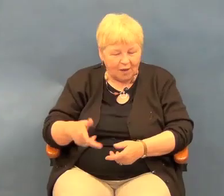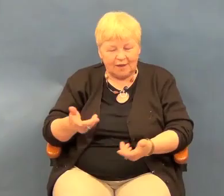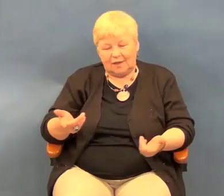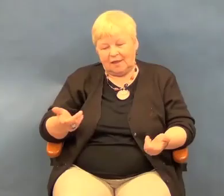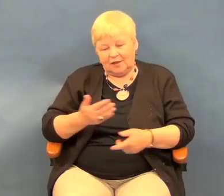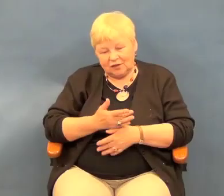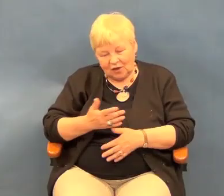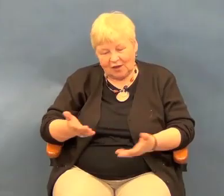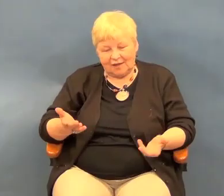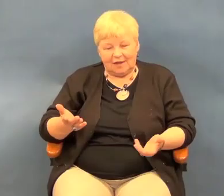Lód...